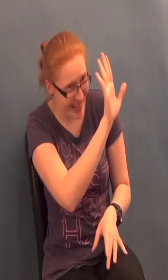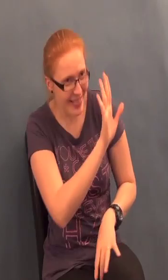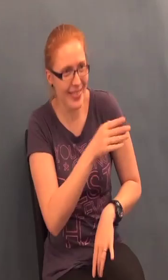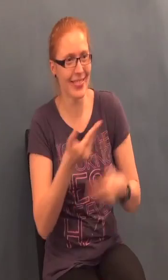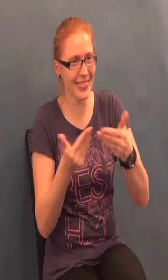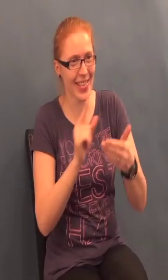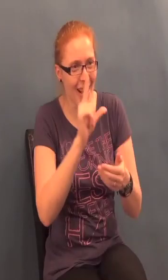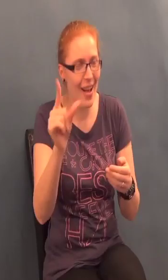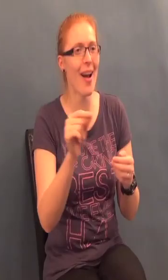Szybko odchodzi.